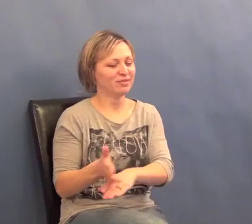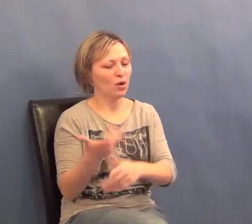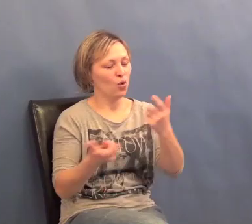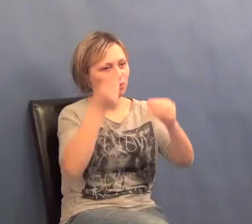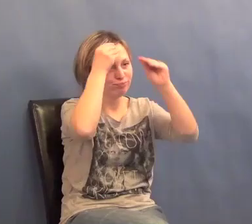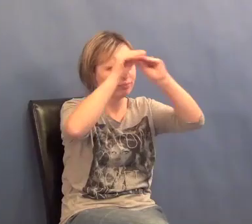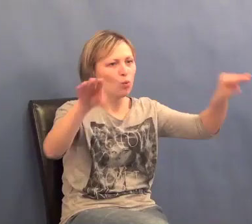Nie należy tego robić, więc informują.